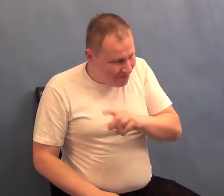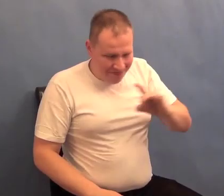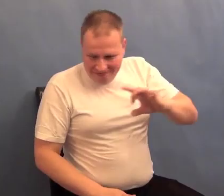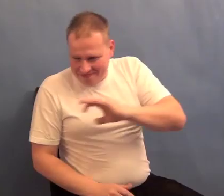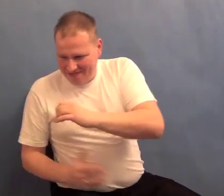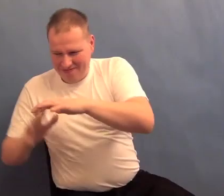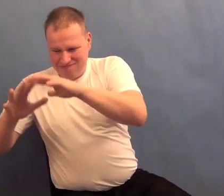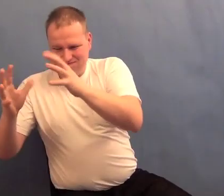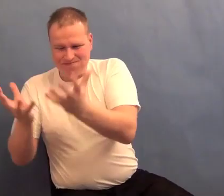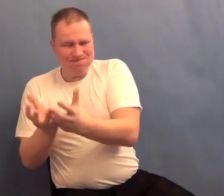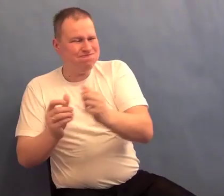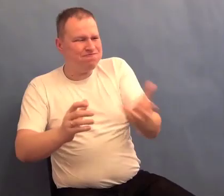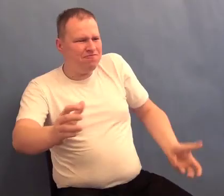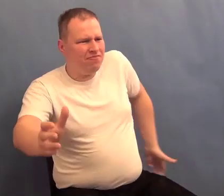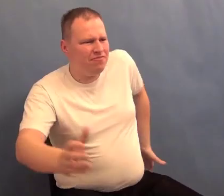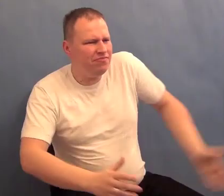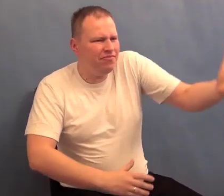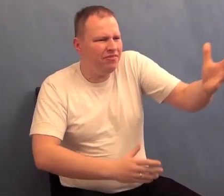Pobiegł i wziął kulę do kręgli.